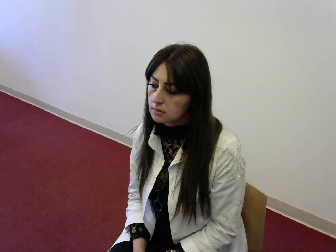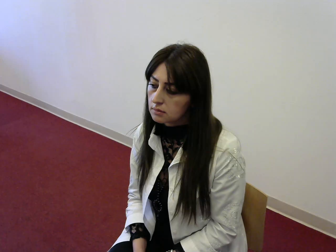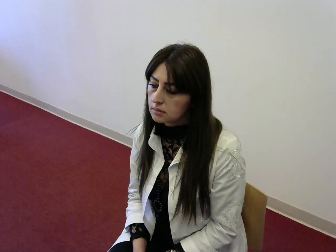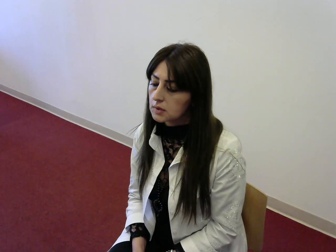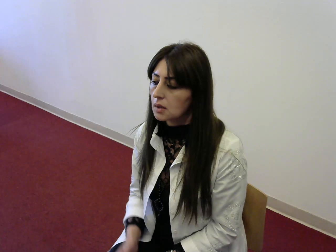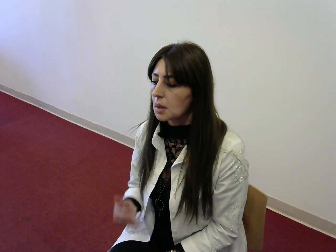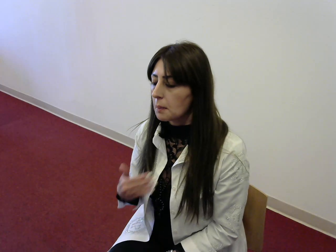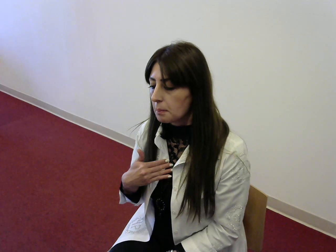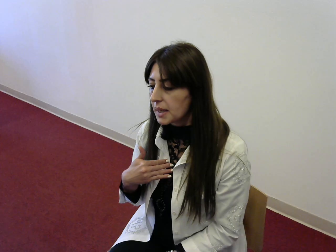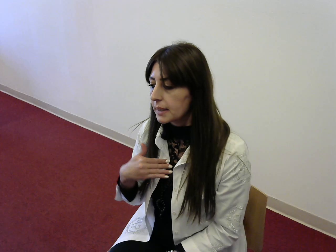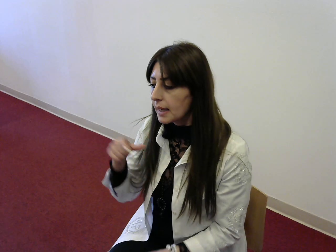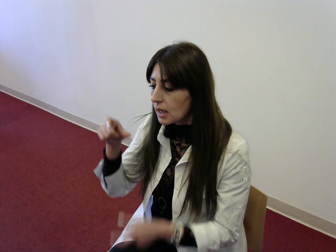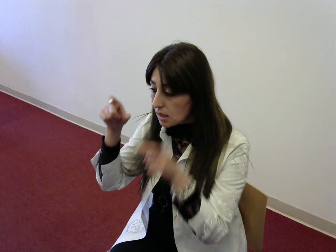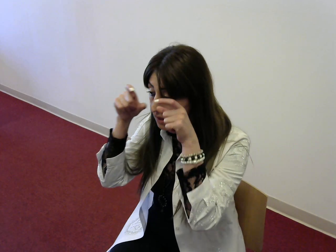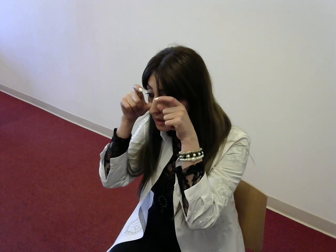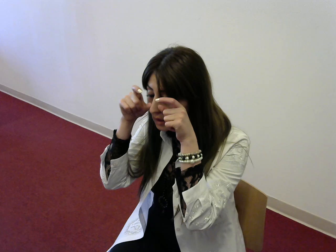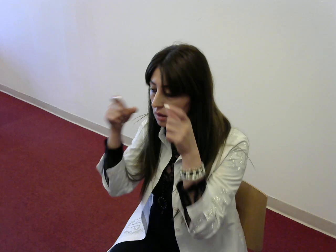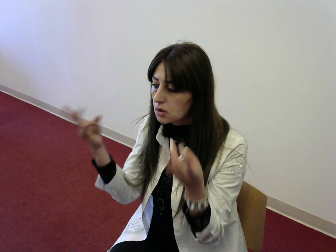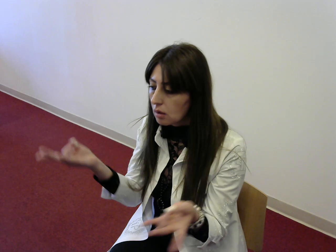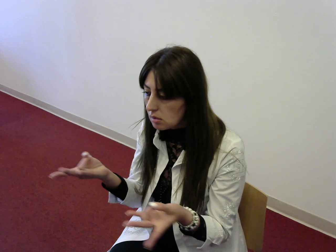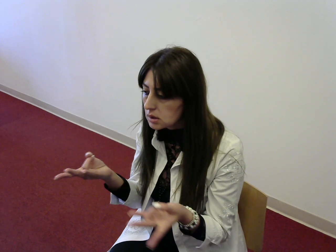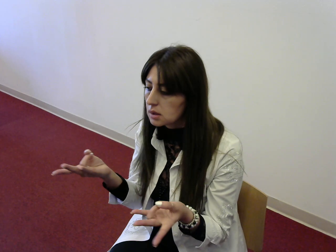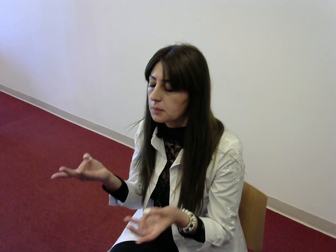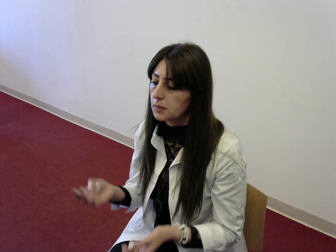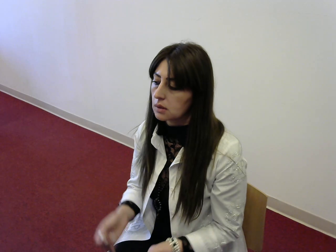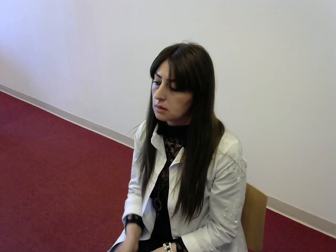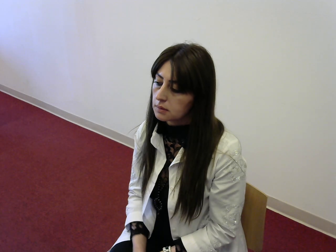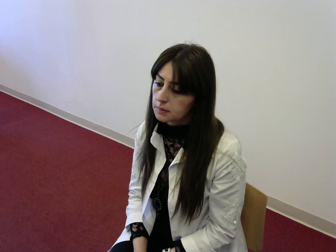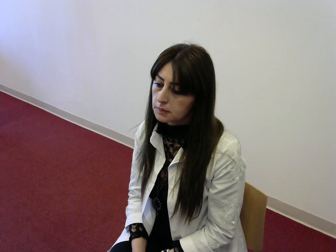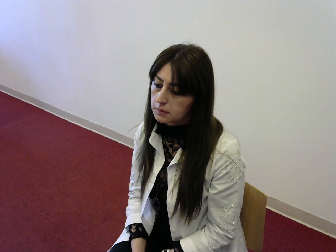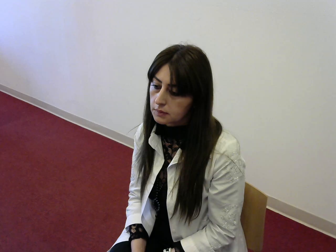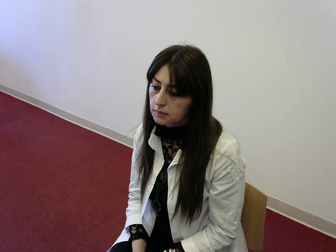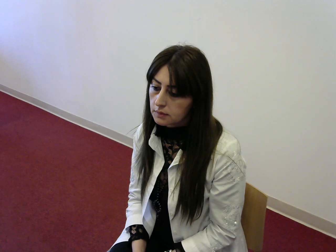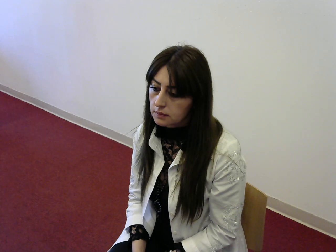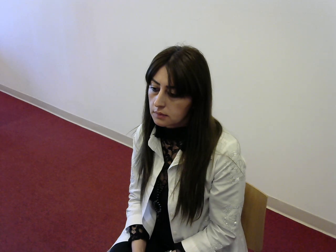Mənə eynək lazımdır